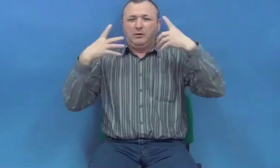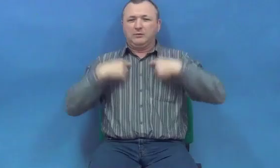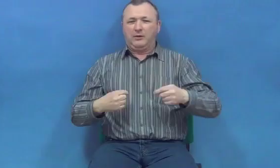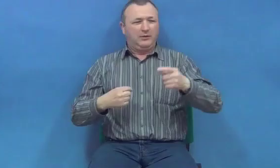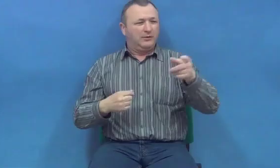Nagle go zobaczył.